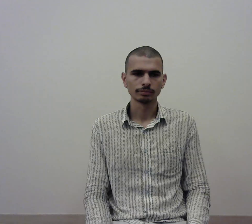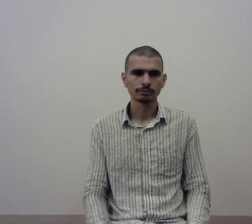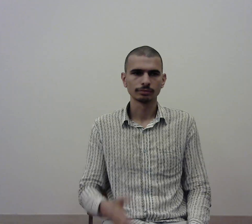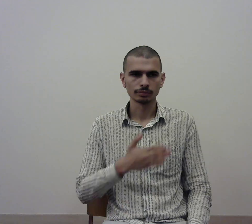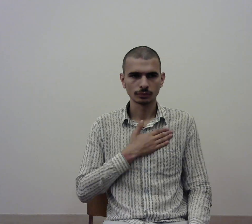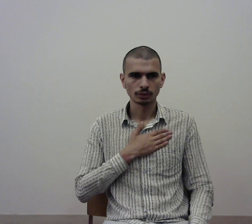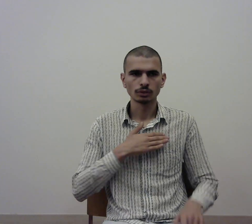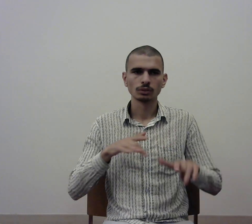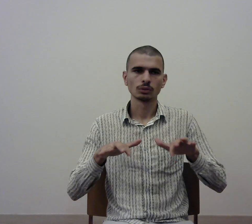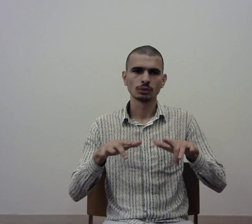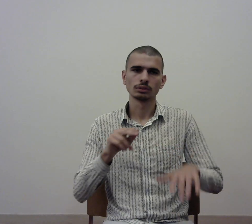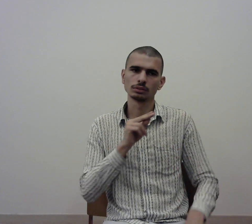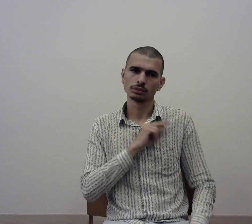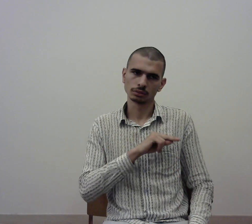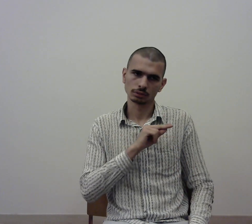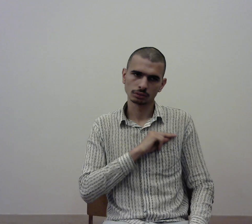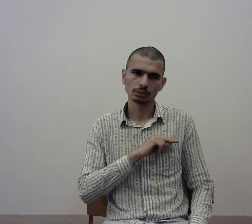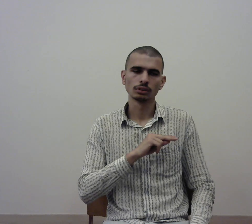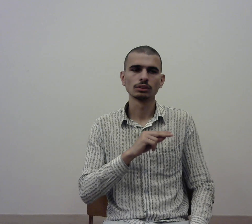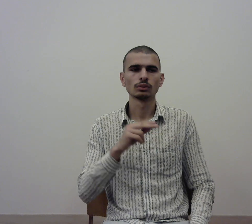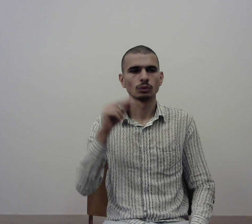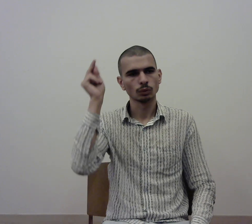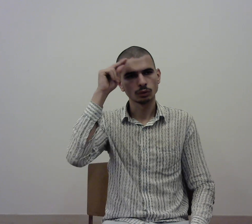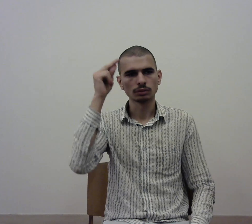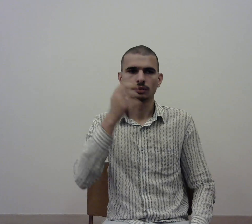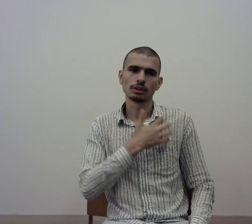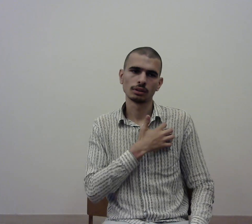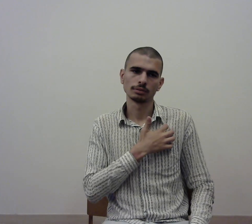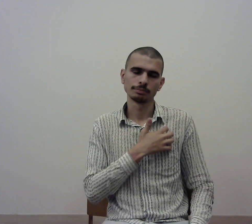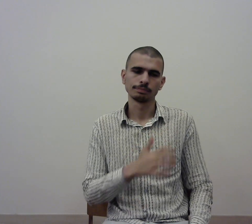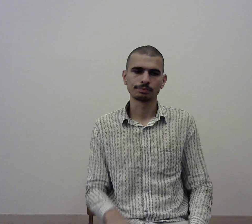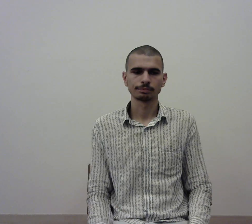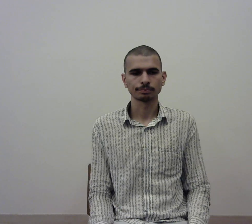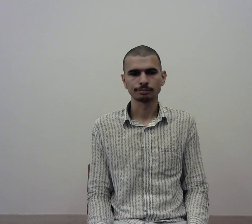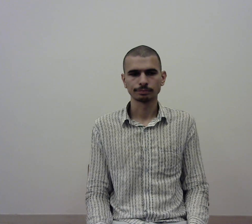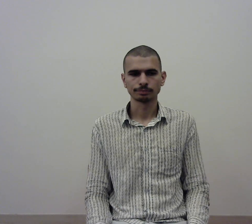Mən kompüterdə işləməyi öyrənmək istəyirəm